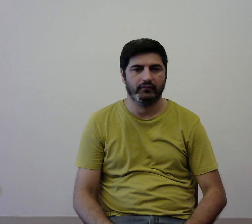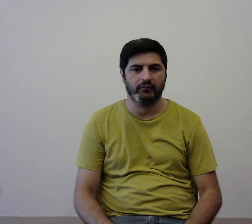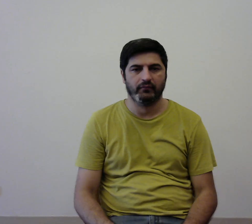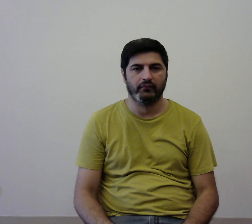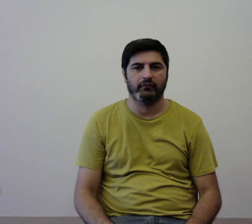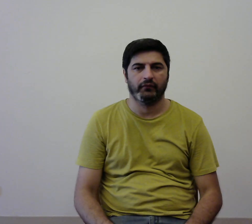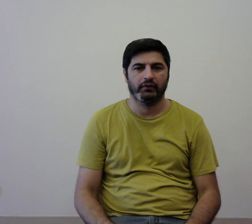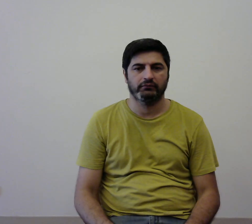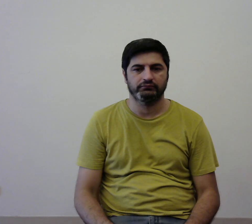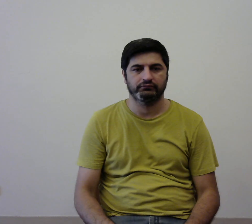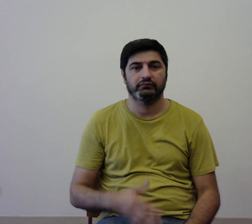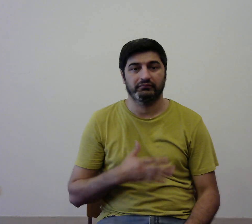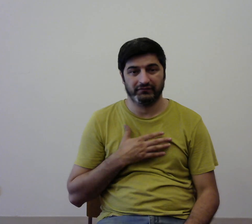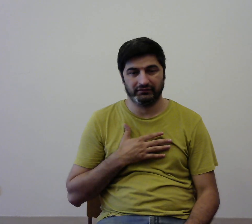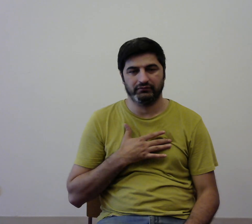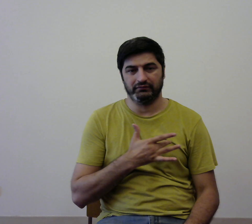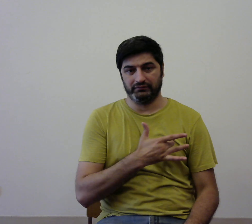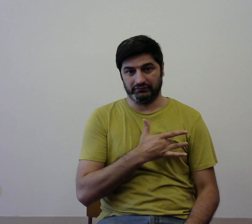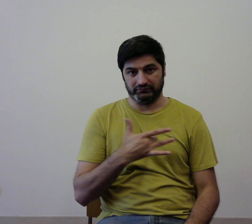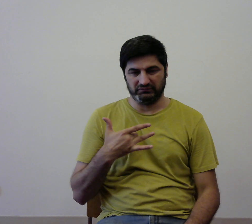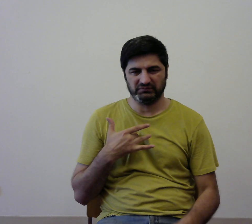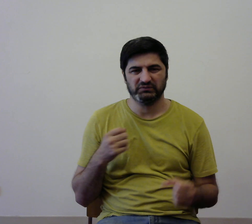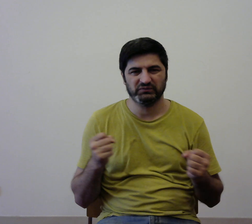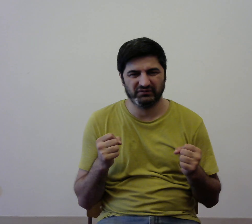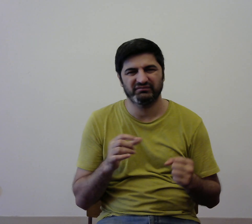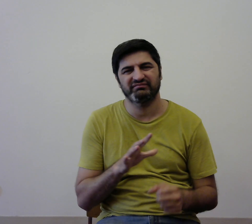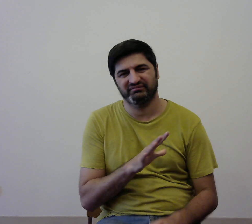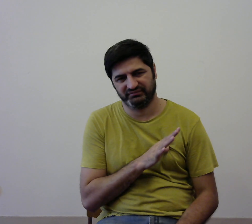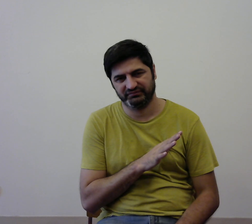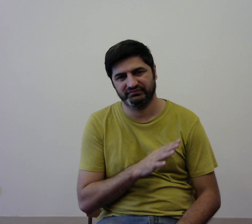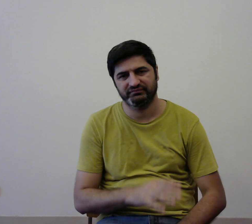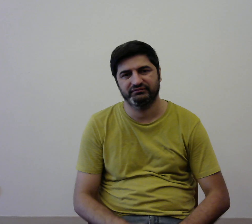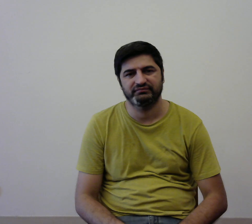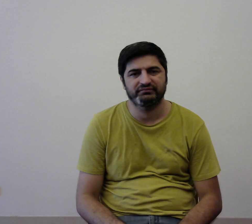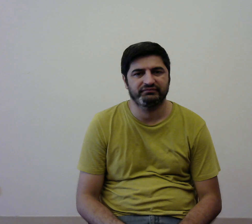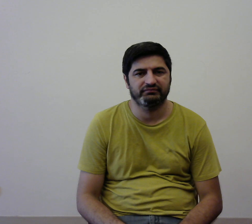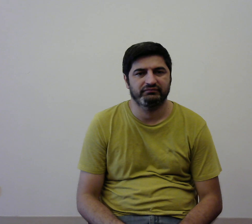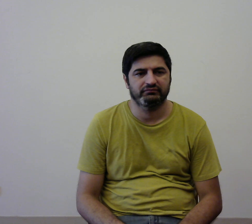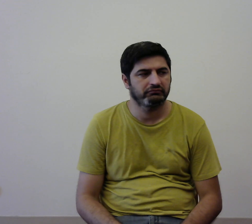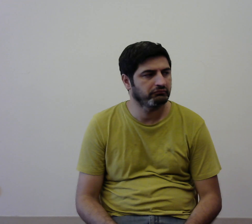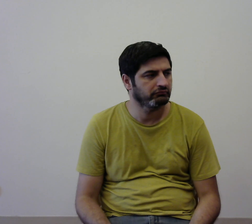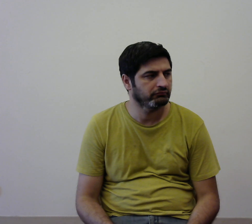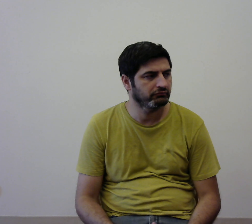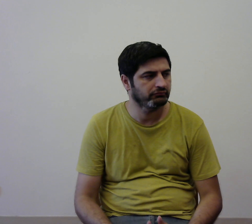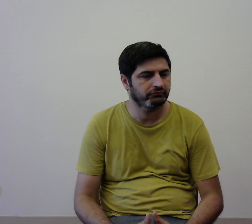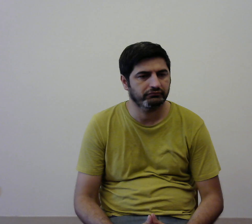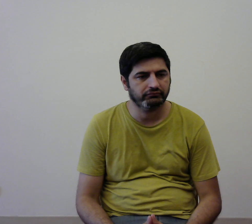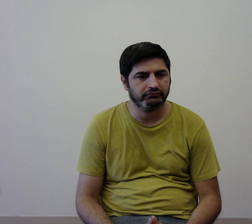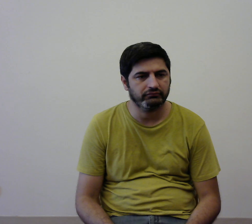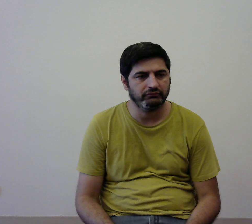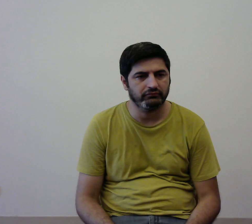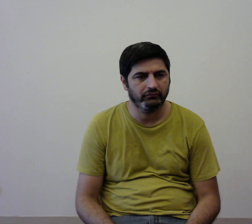Mən sətəlcəm olmuşam